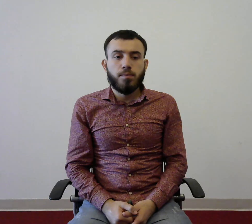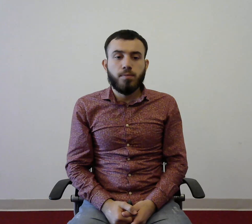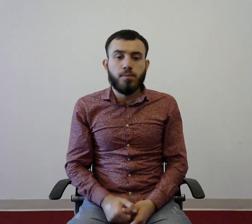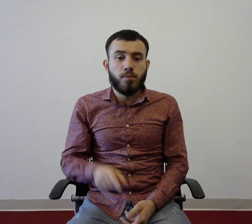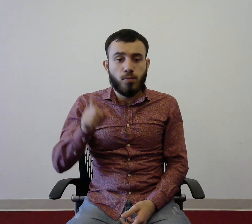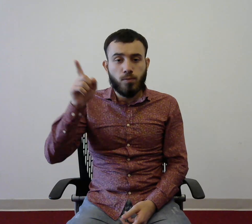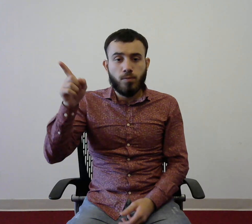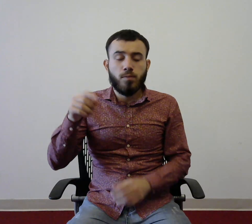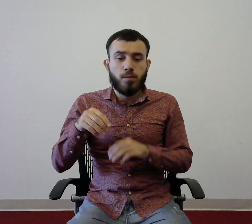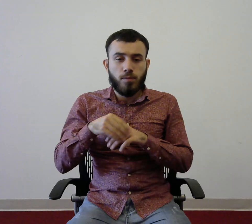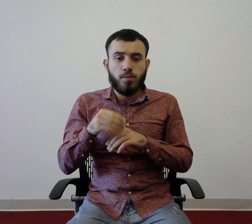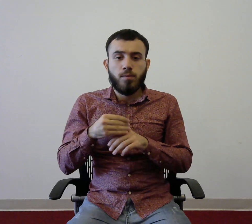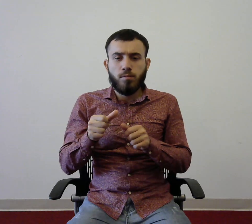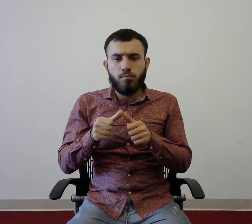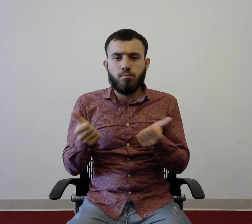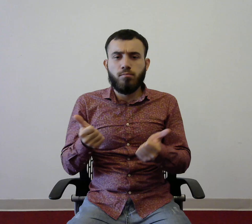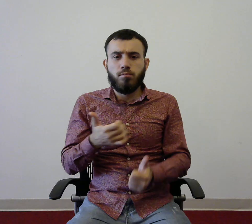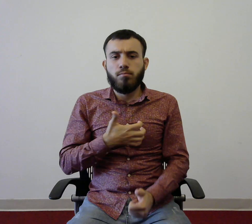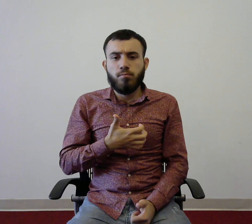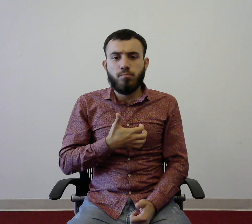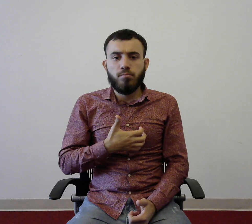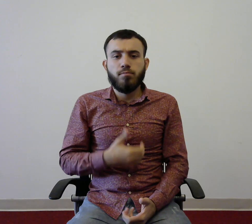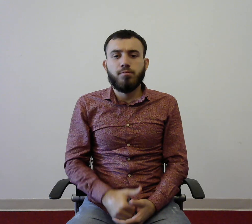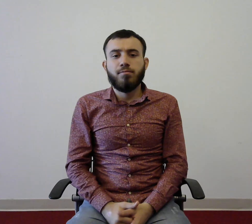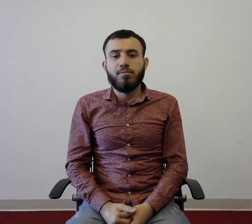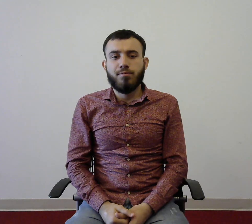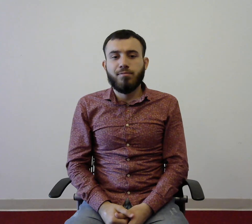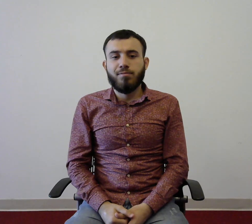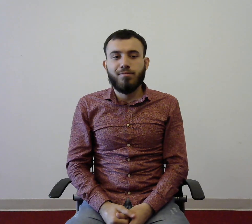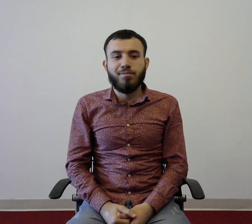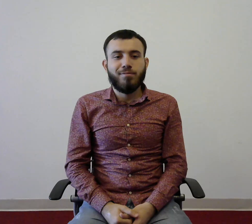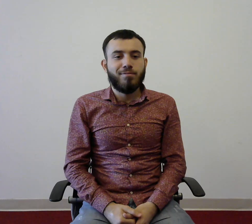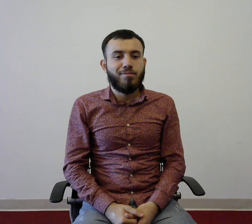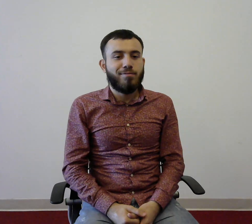O həyat yoldaşından ayrılmaq istəyir